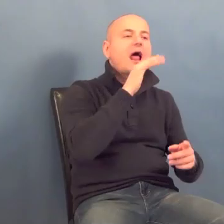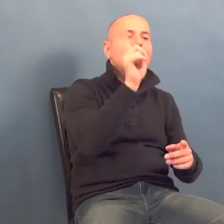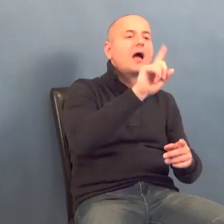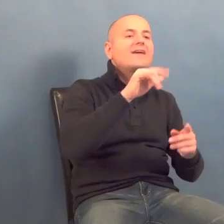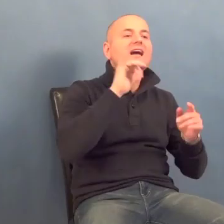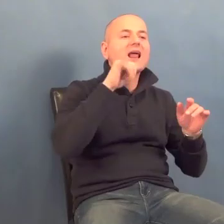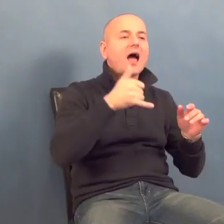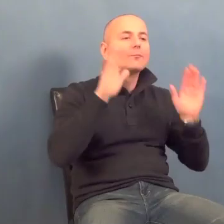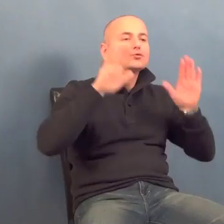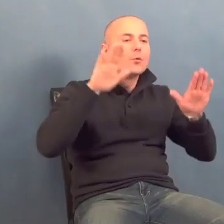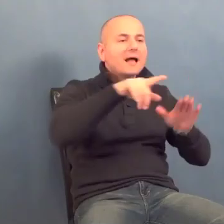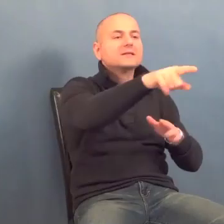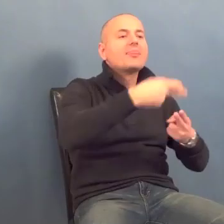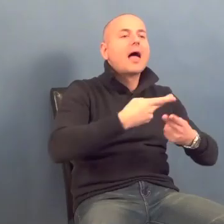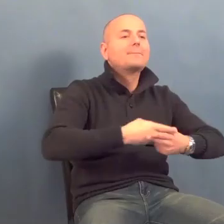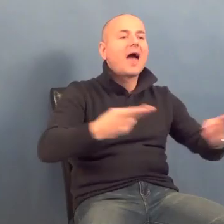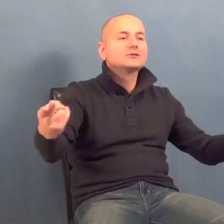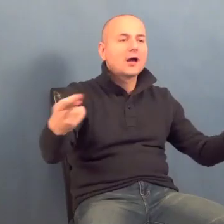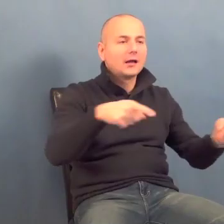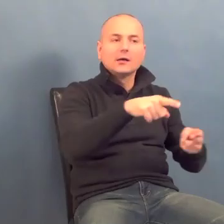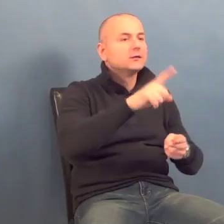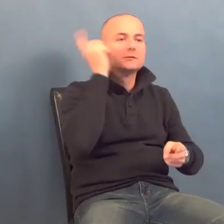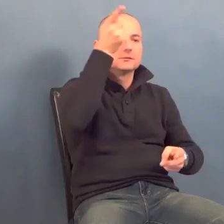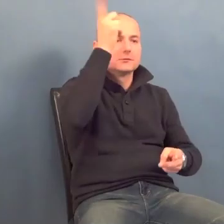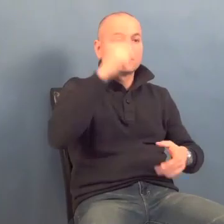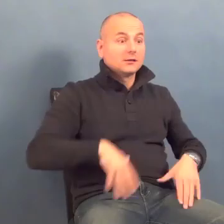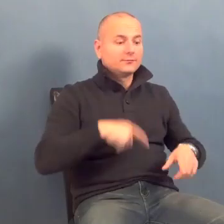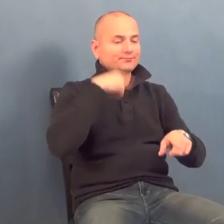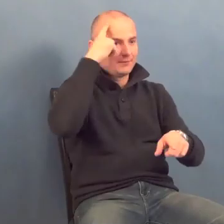Nie w Izraelu, tylko w krajach muzułmańskich jest zakaz takich strojów na plaży.